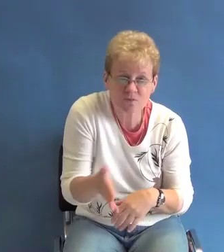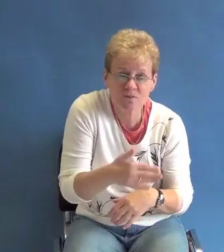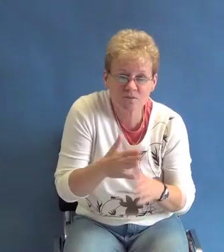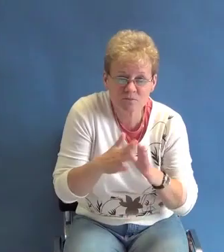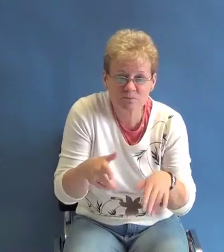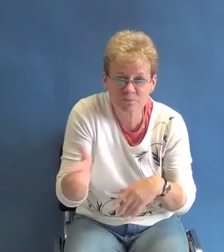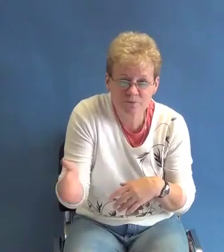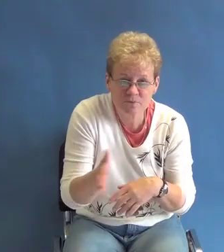Zostaję w domu i sprzątam.